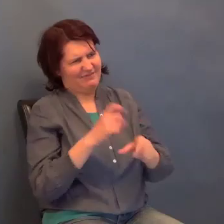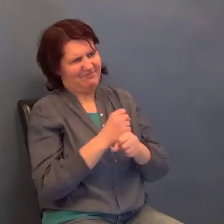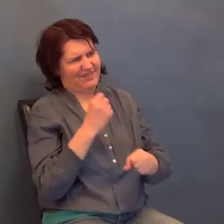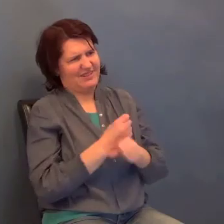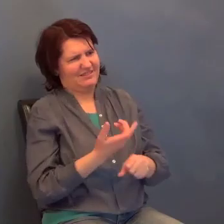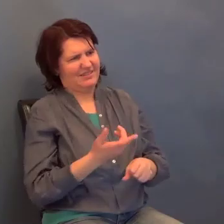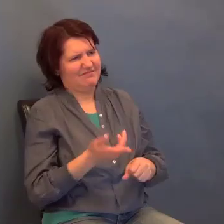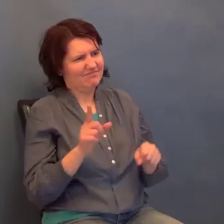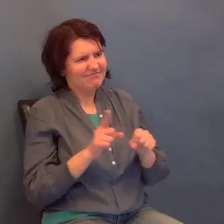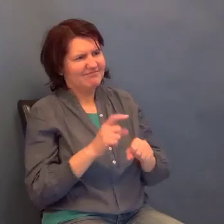Też pracuję.